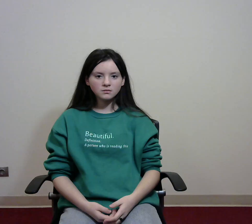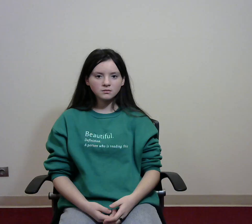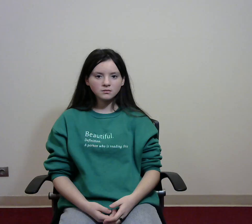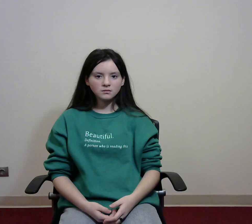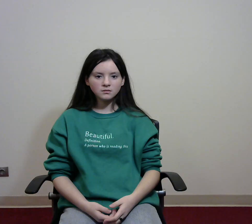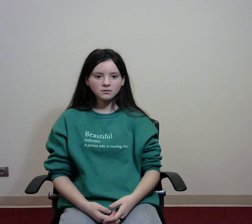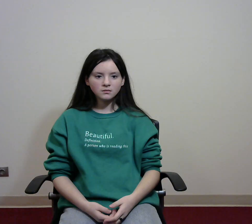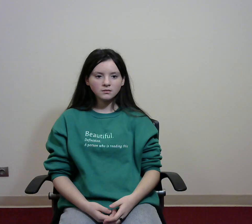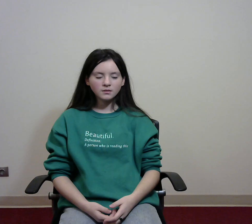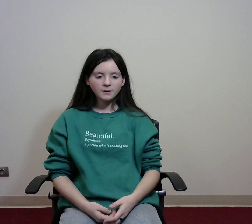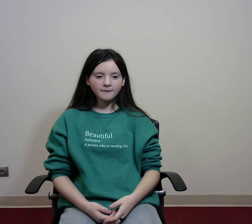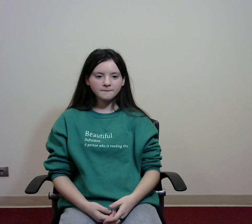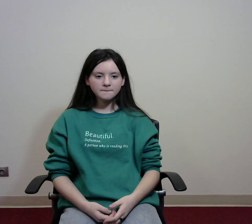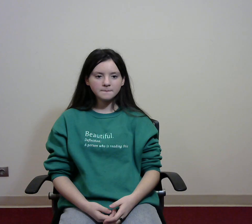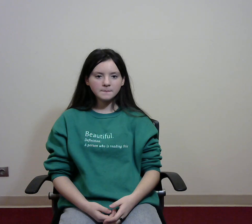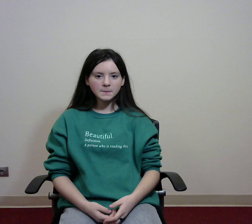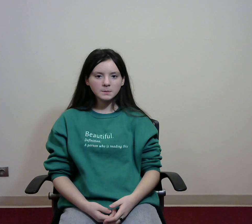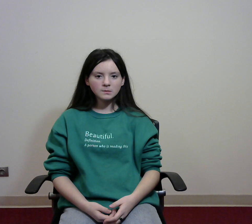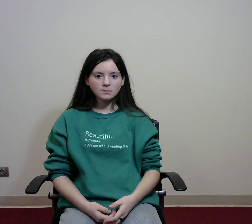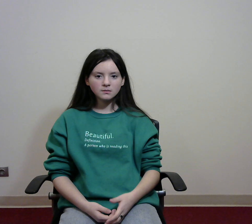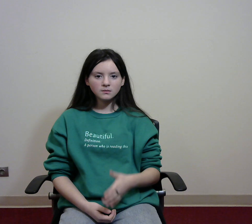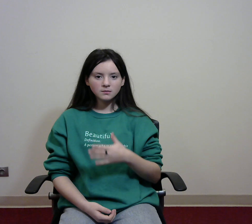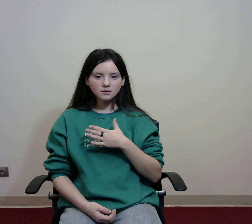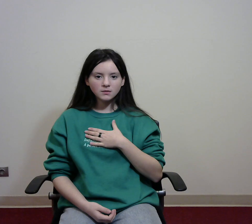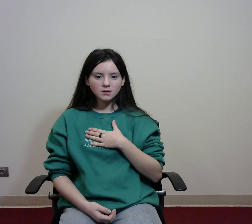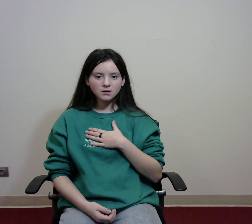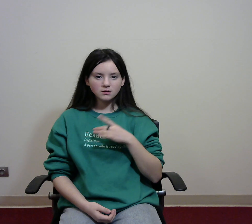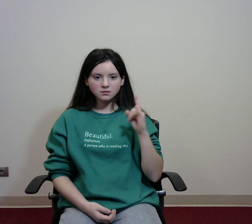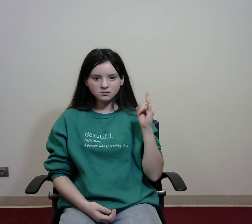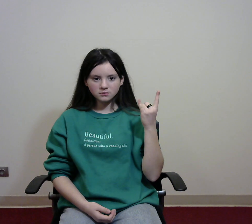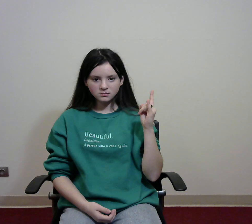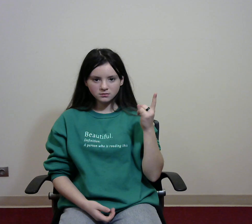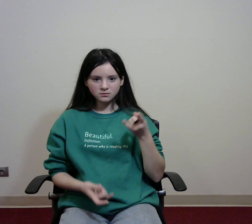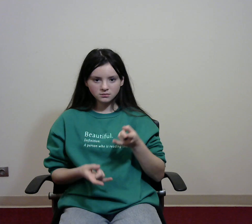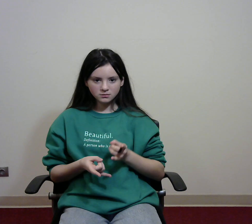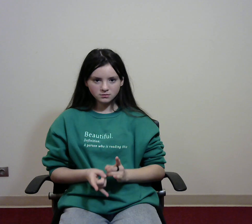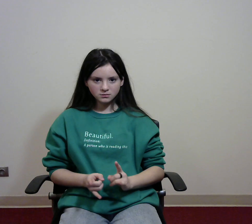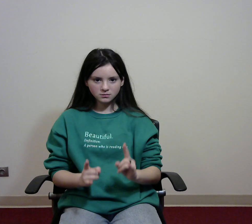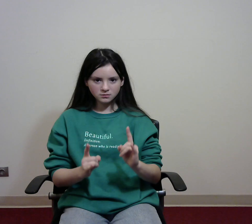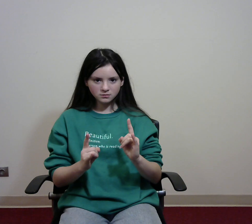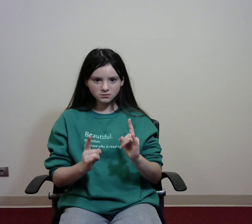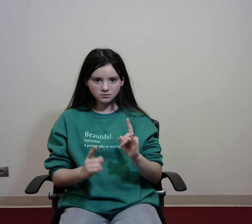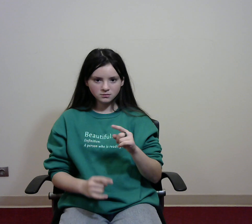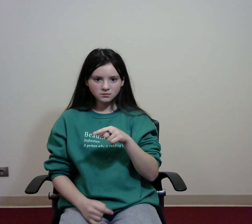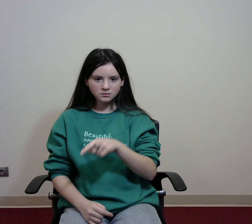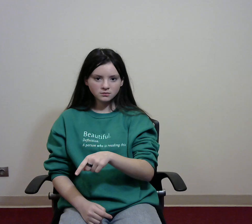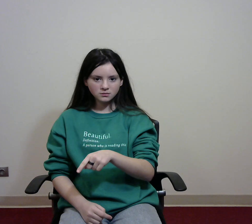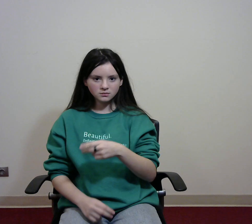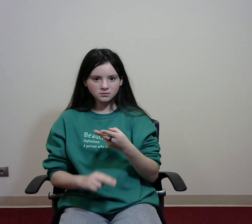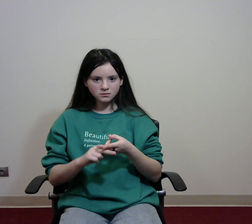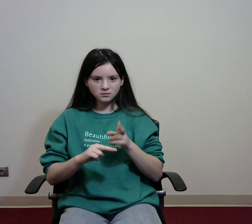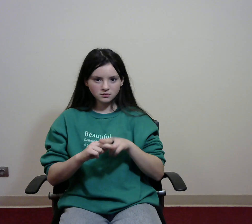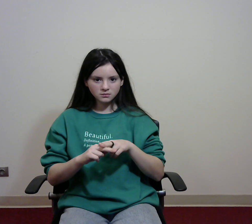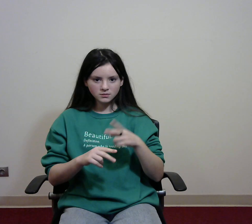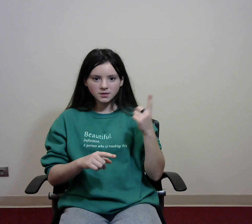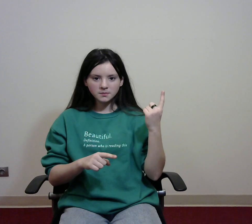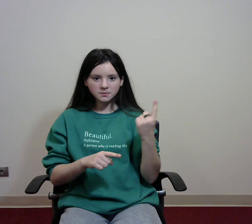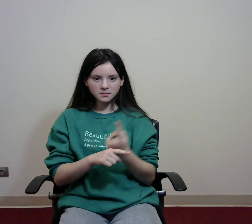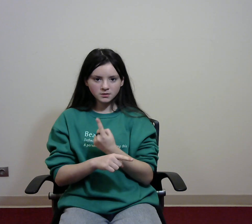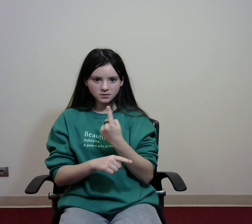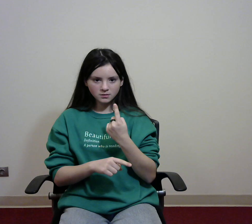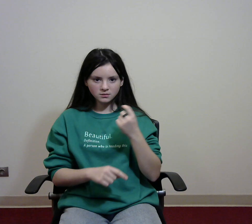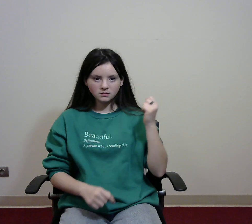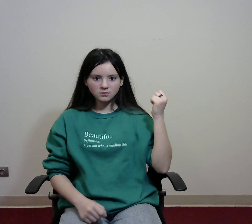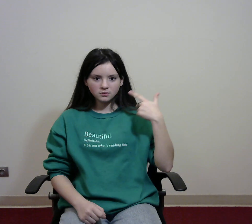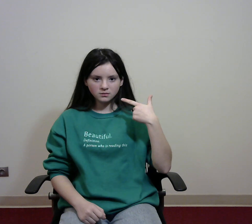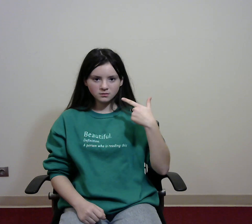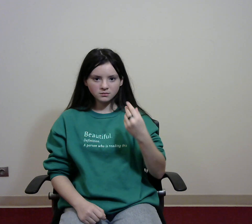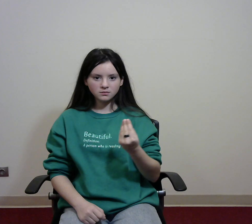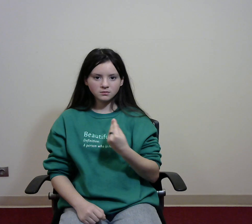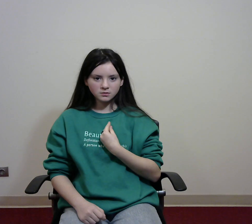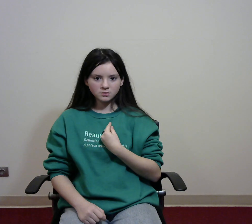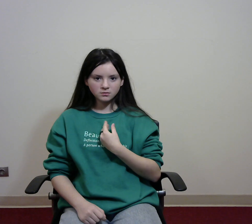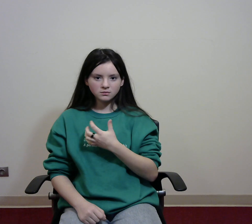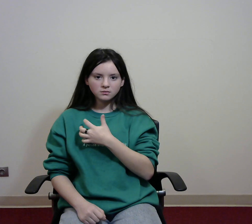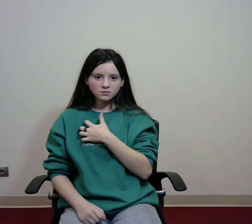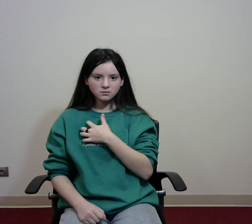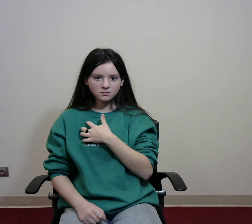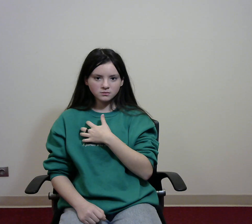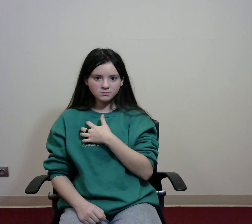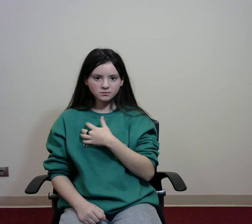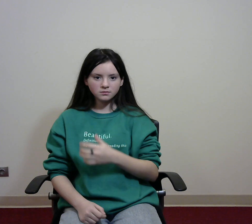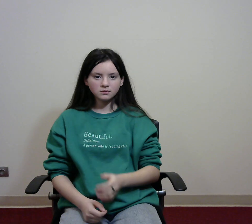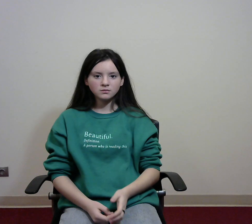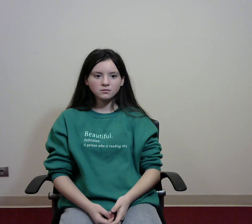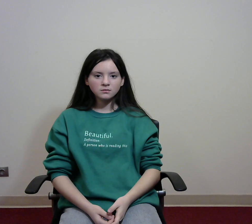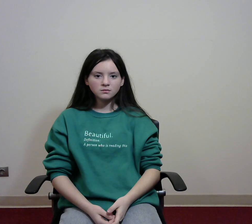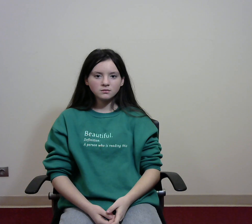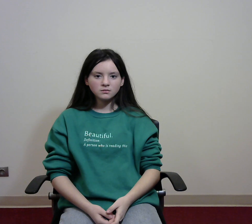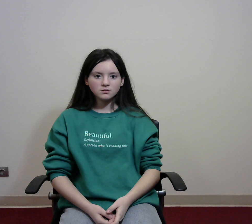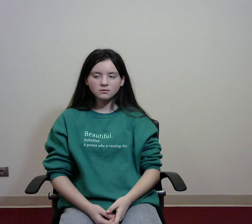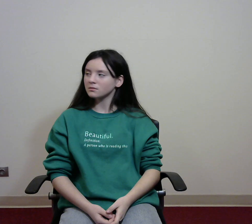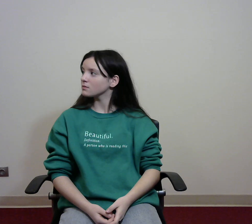Mənim uşağım anadan olub, ona görə birdəfəlik müavinət almaq istəyirəm